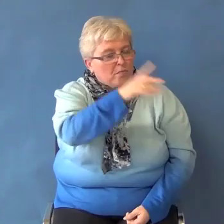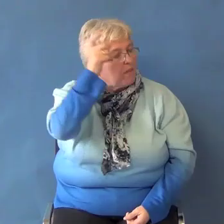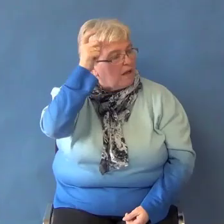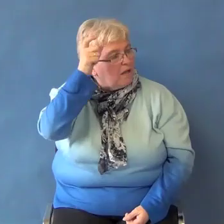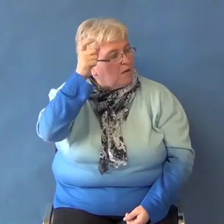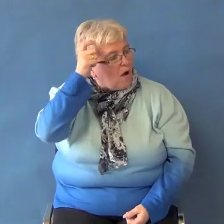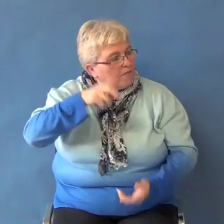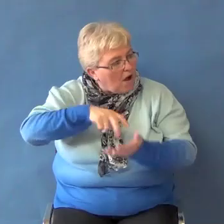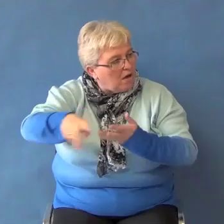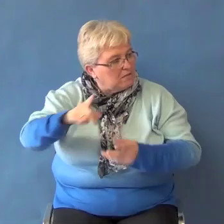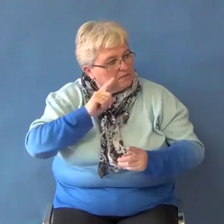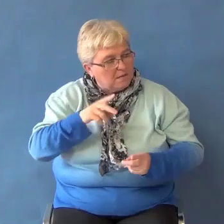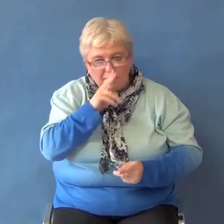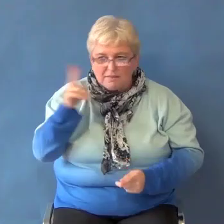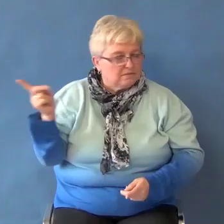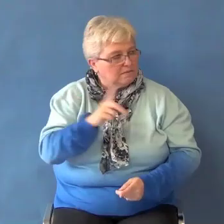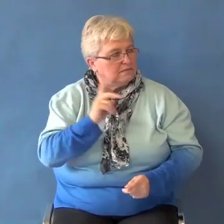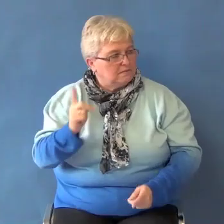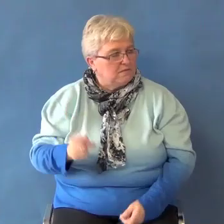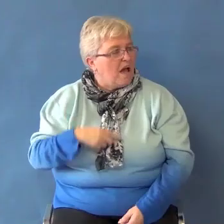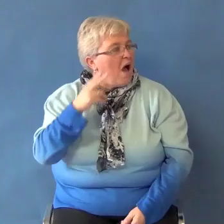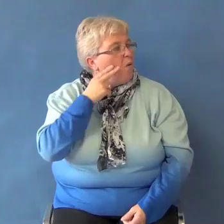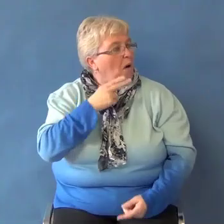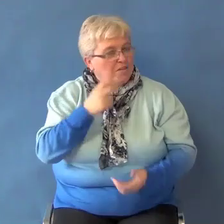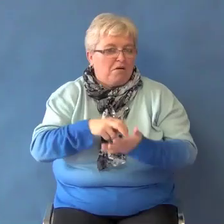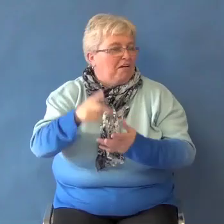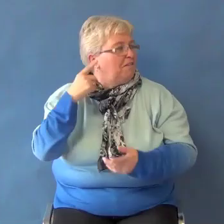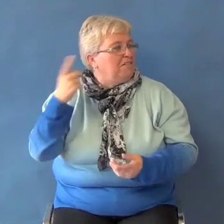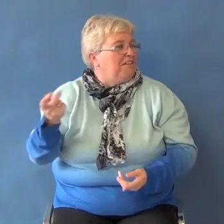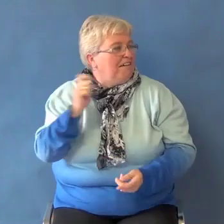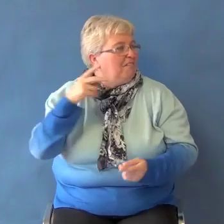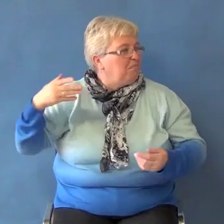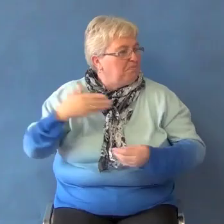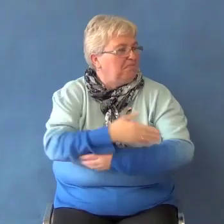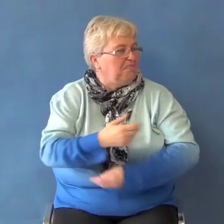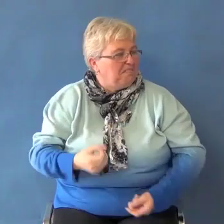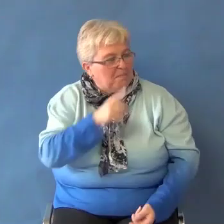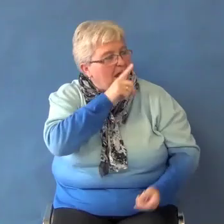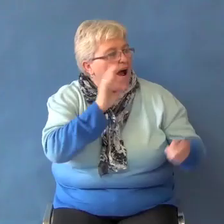Człowiek przechodząc przez tory uważa, patrzy w jedną stronę, a potem w drugą, a głuchy może zostać przejechany przez pociąg, bo nie słyszy.